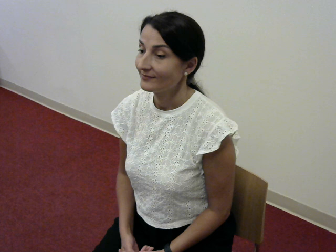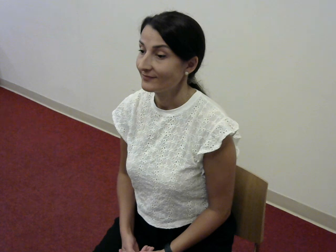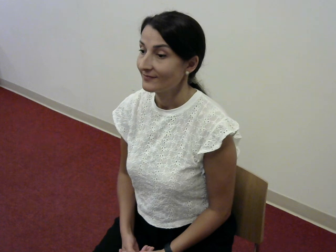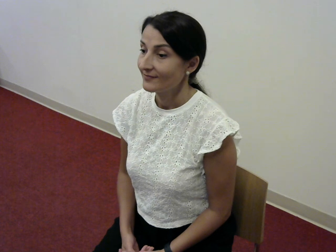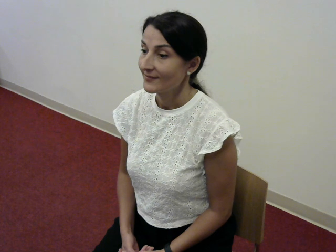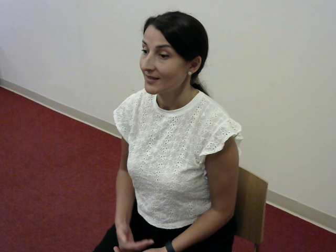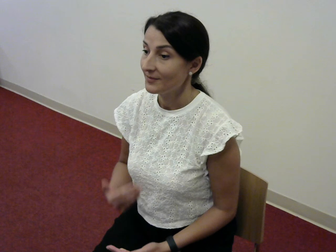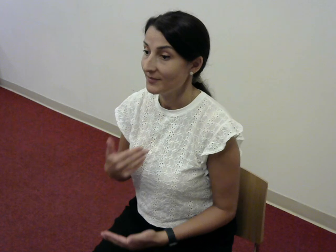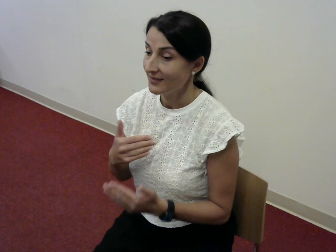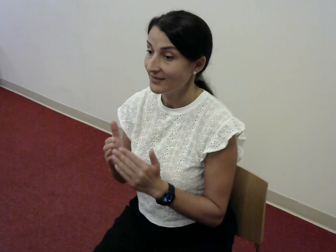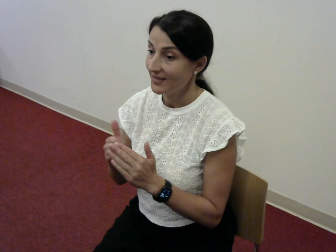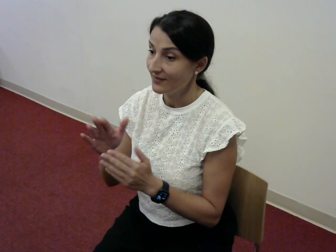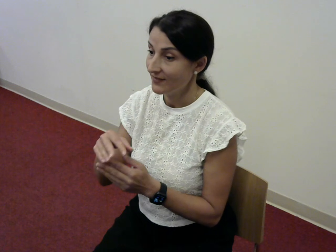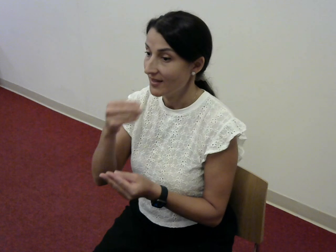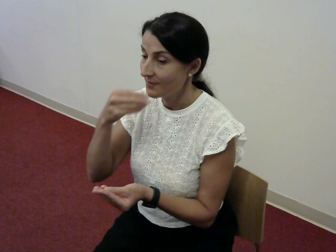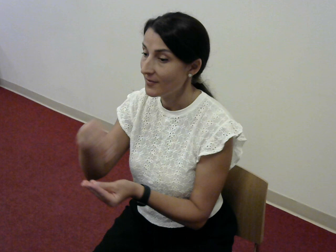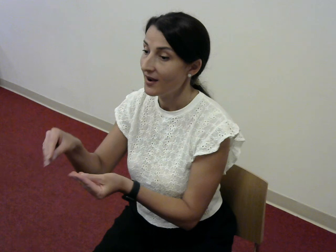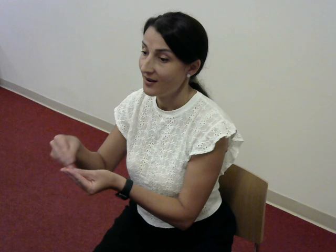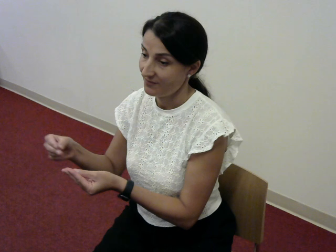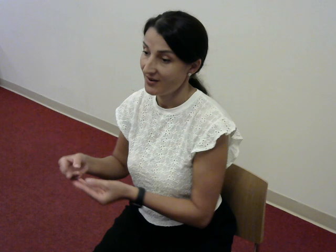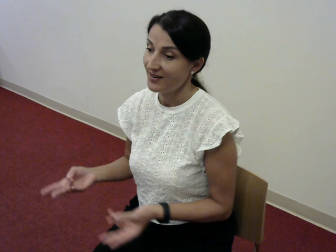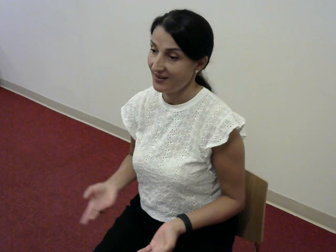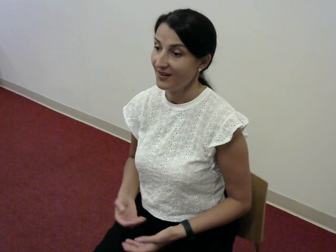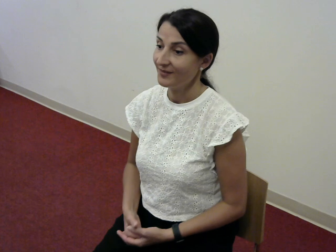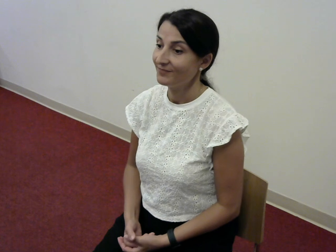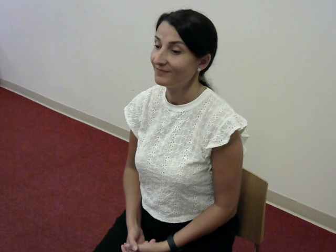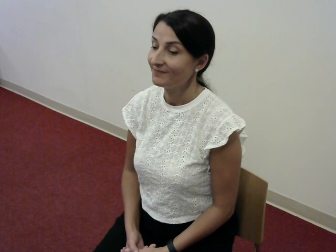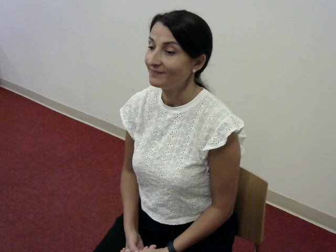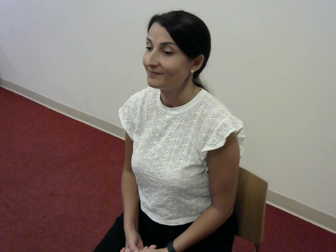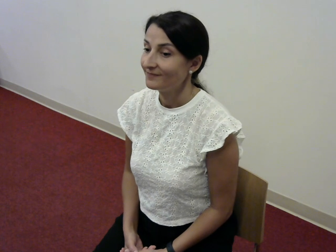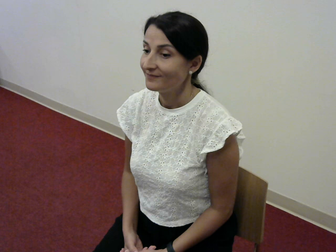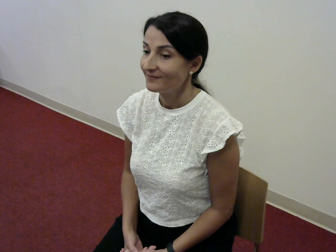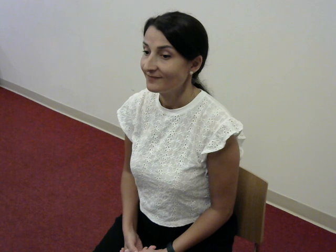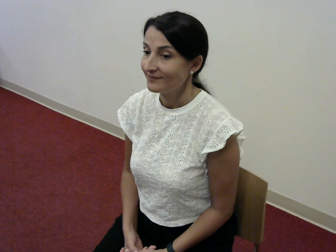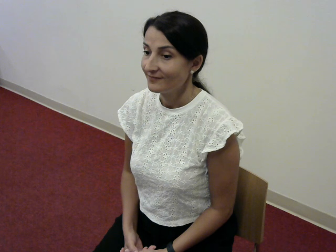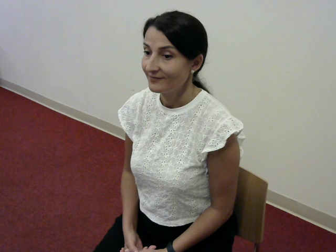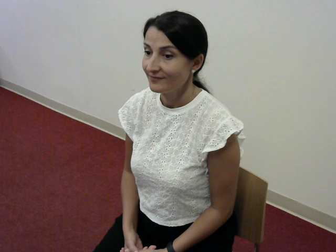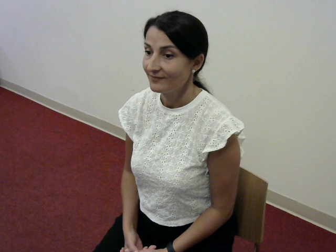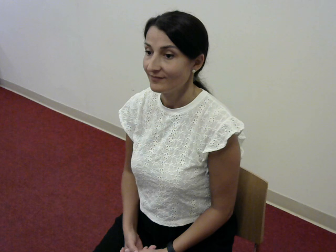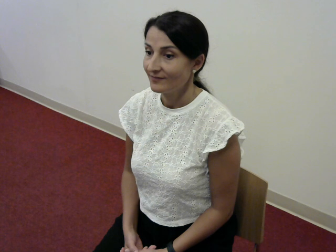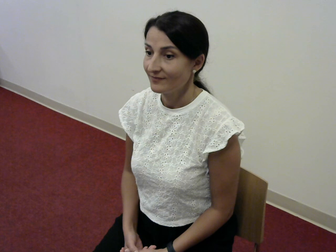Mən evə ərzaq almalıyam